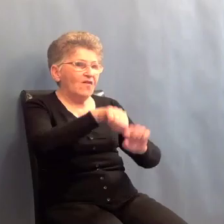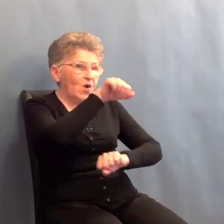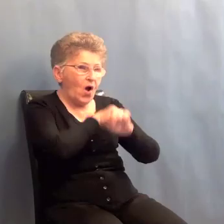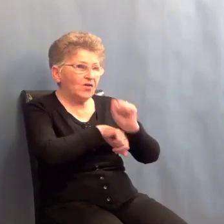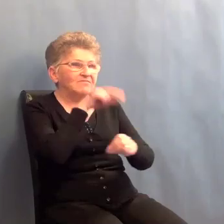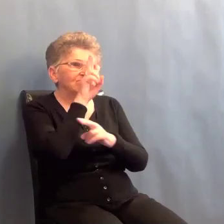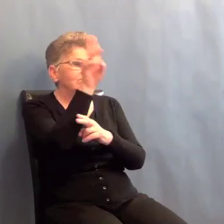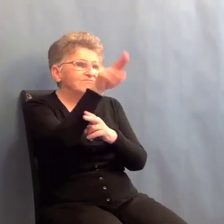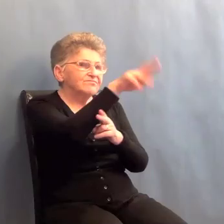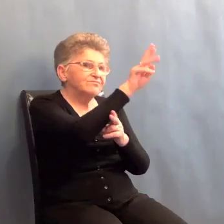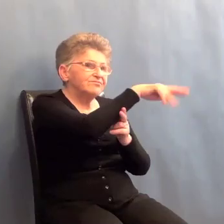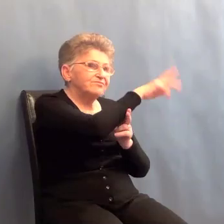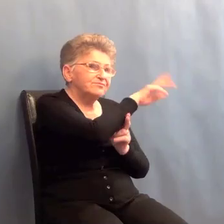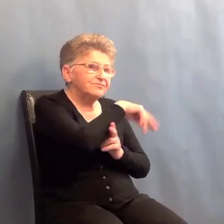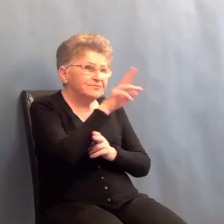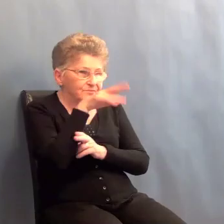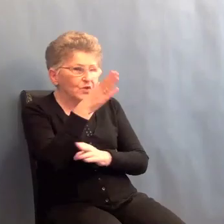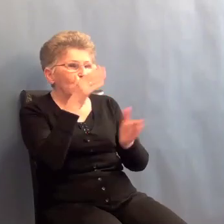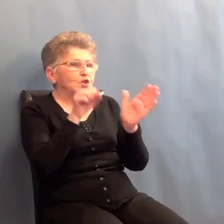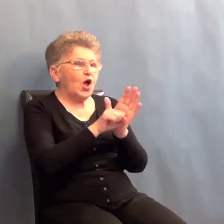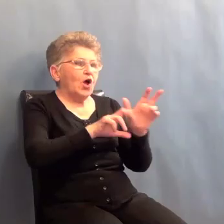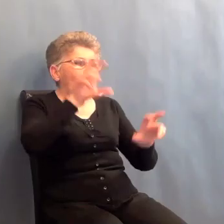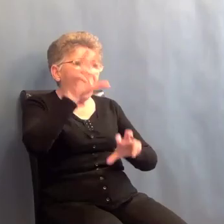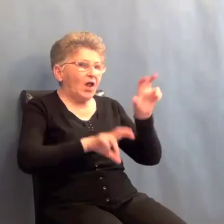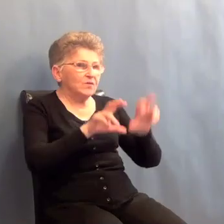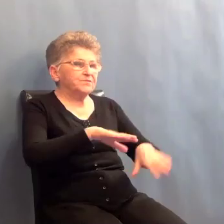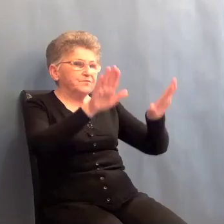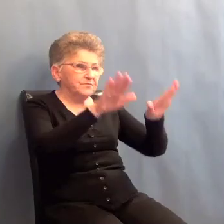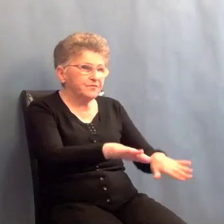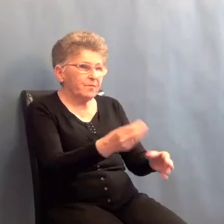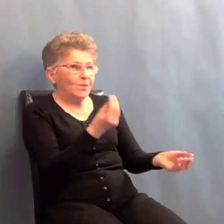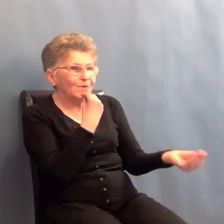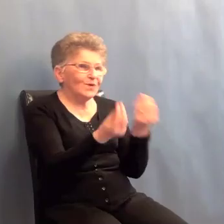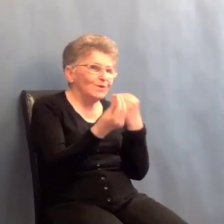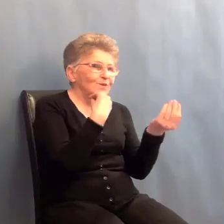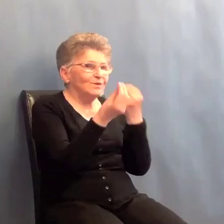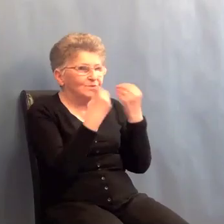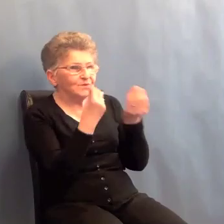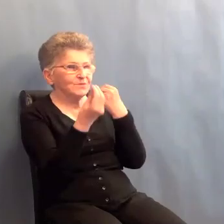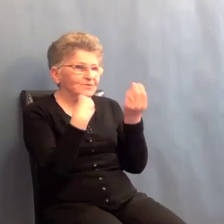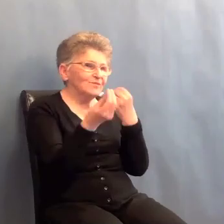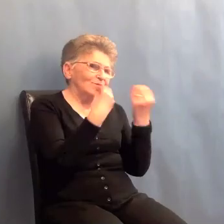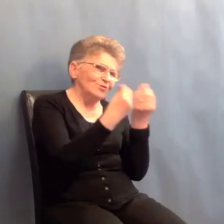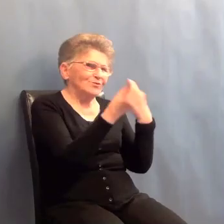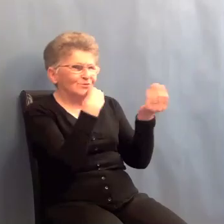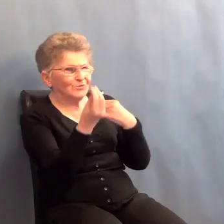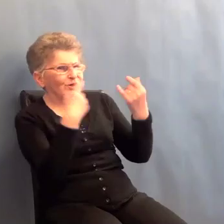Po zwiedzaniu poszli do hotelu i zostali coś zjeść. Zrobili sobie imprezę.